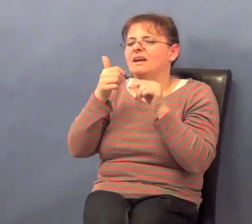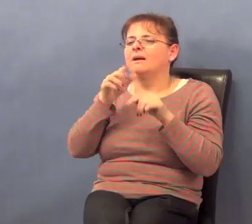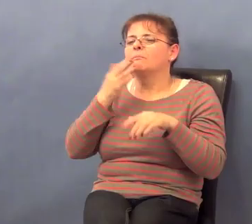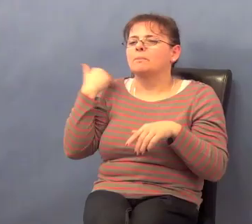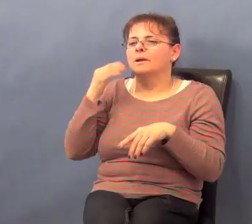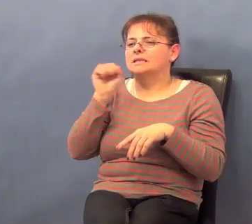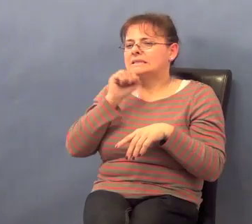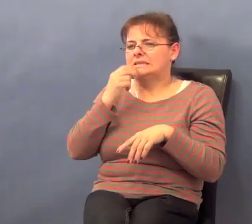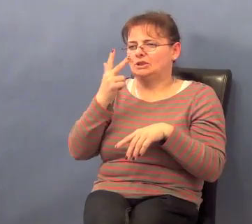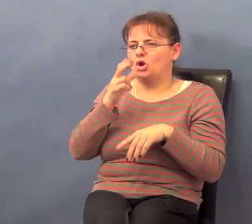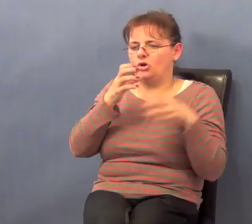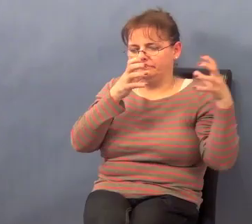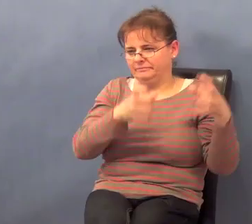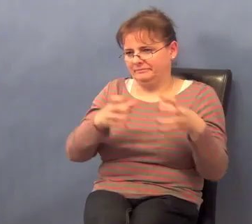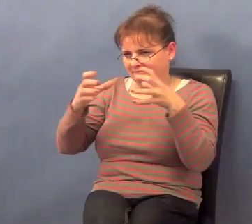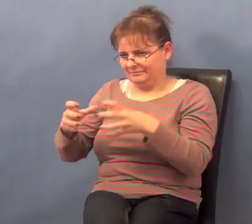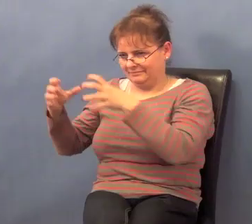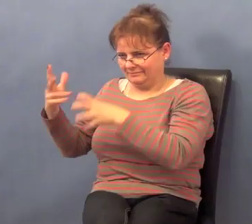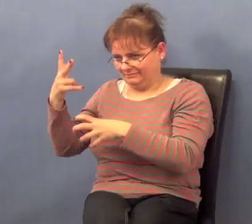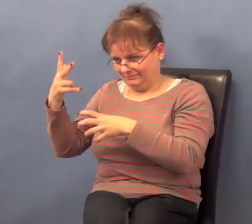Były trzy stare kosze, są postawione obok siebie.